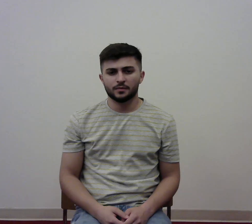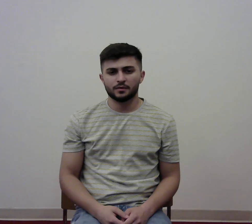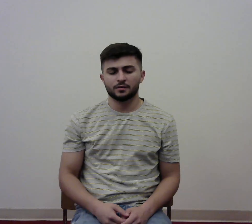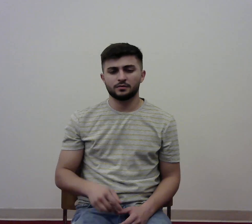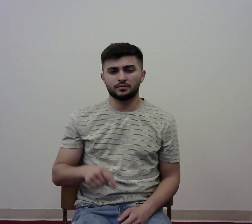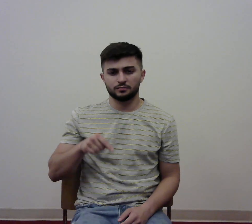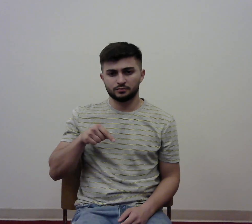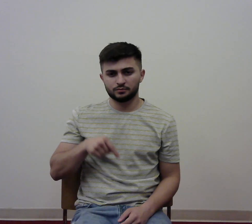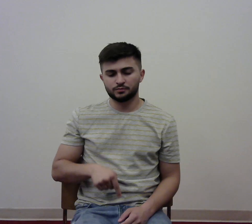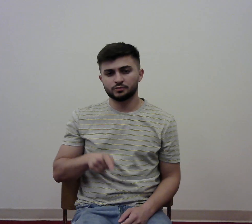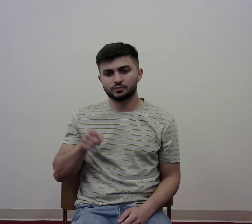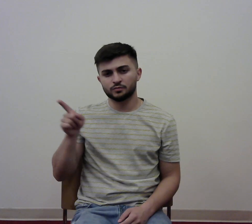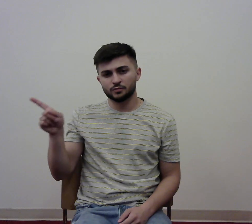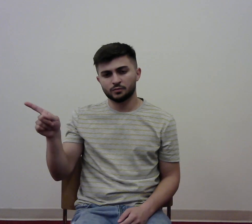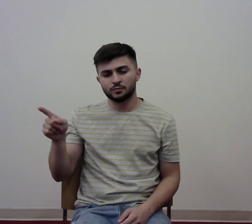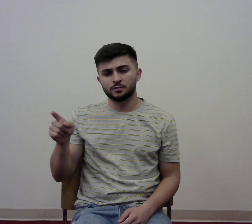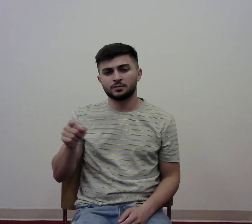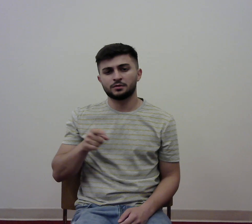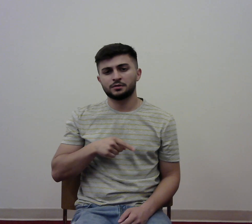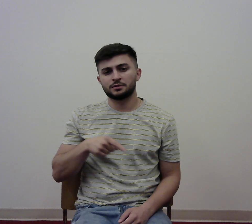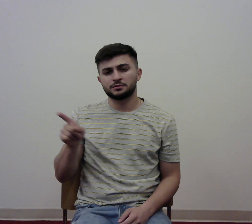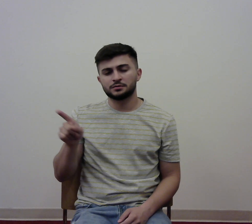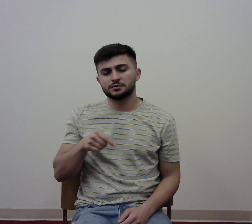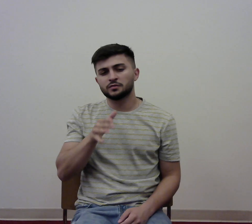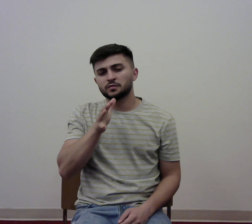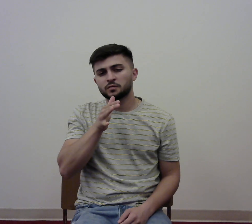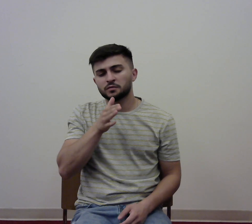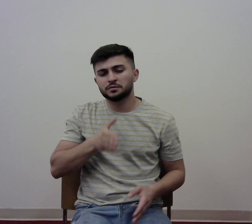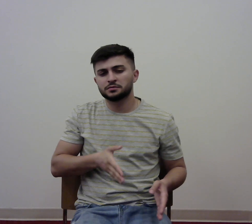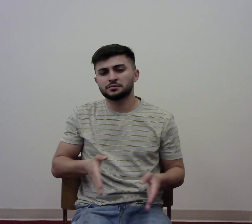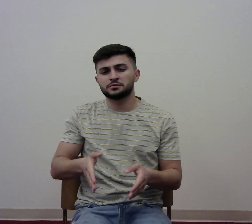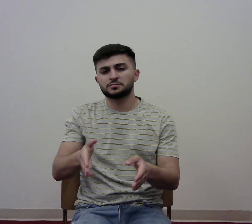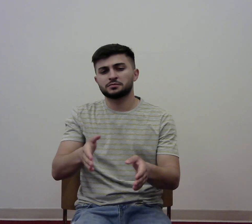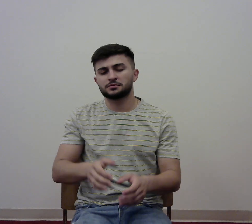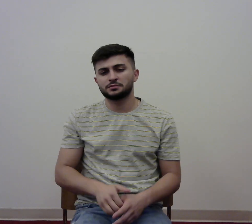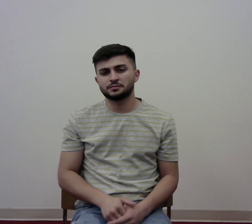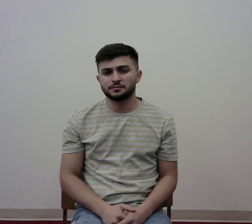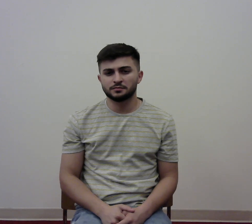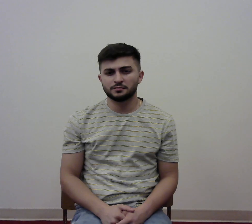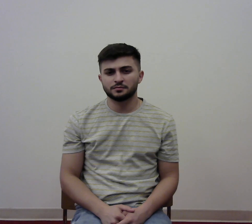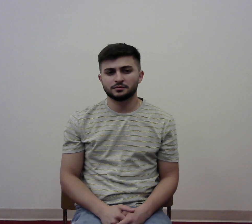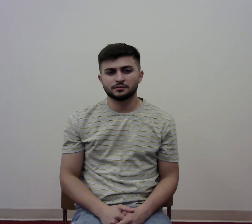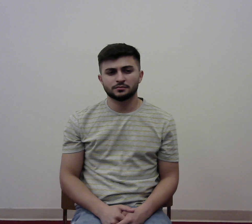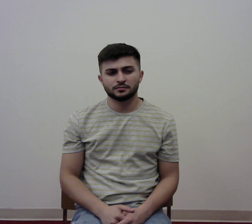Burdan oraya nə qədər vaxt yoldur?